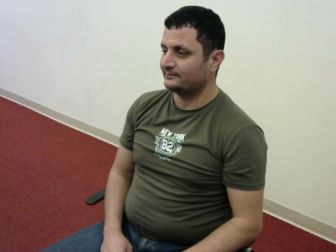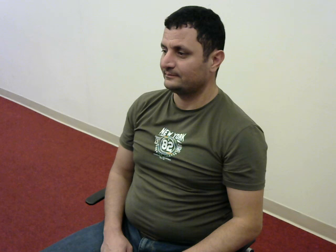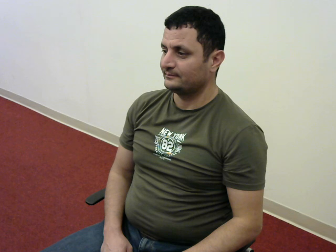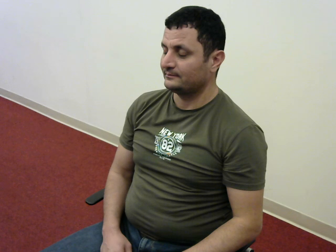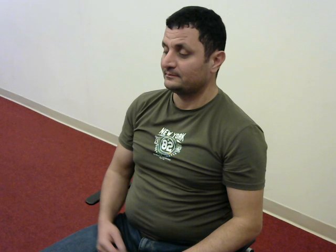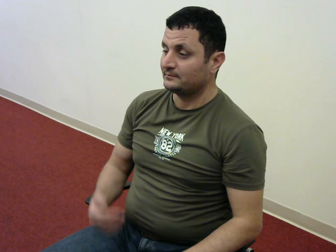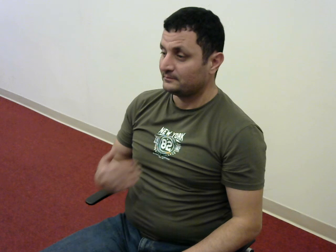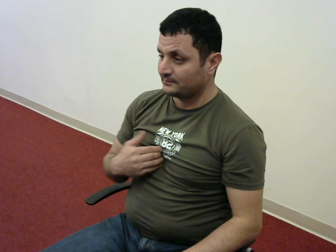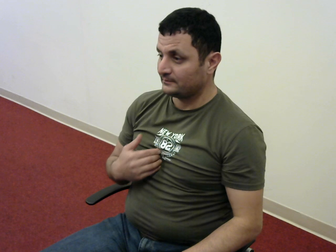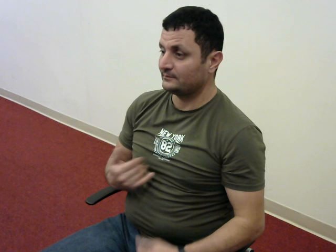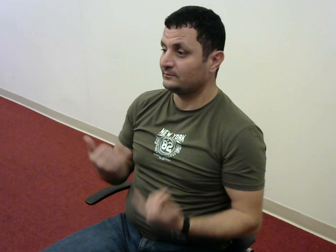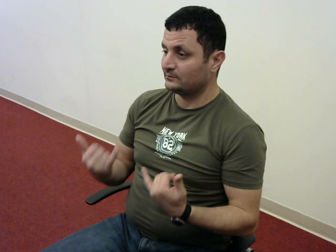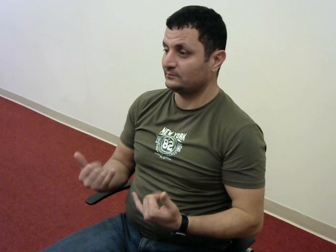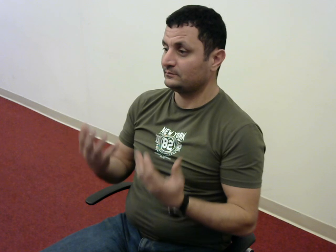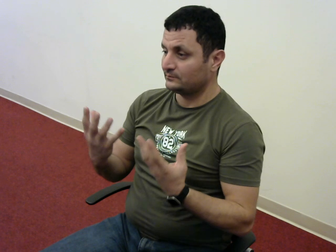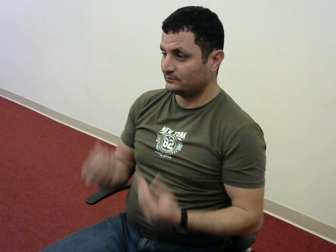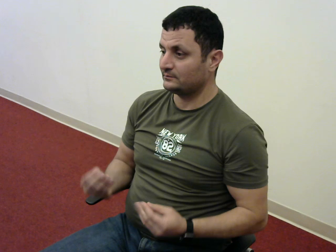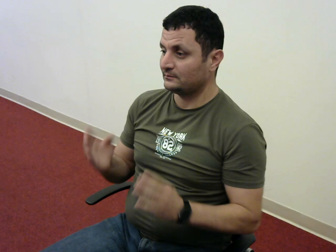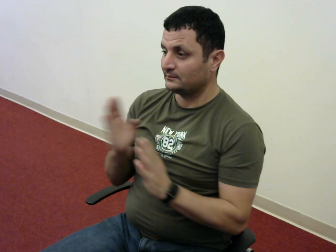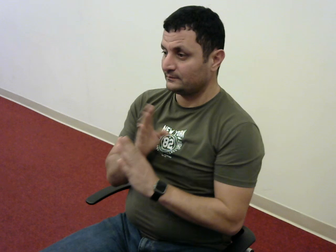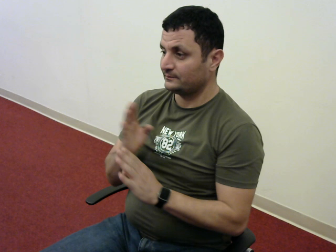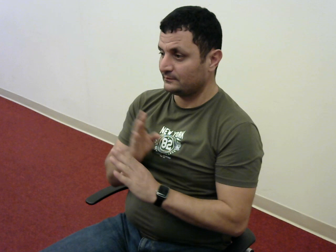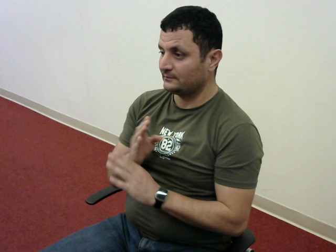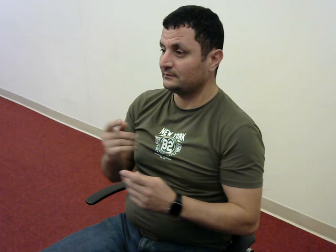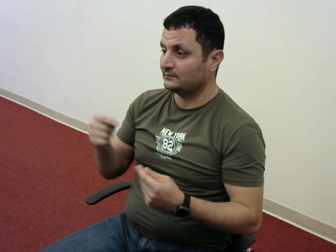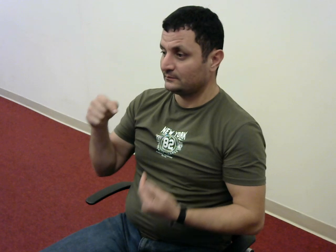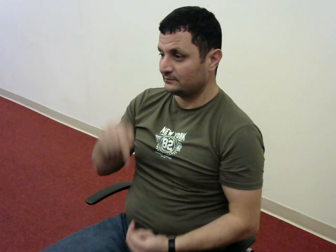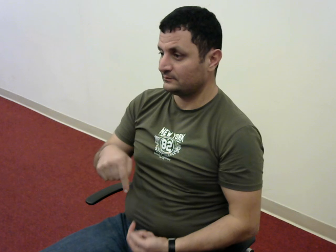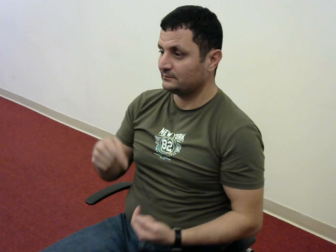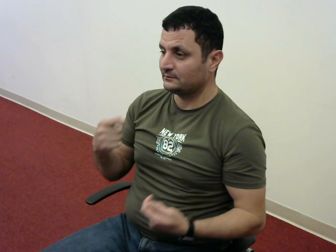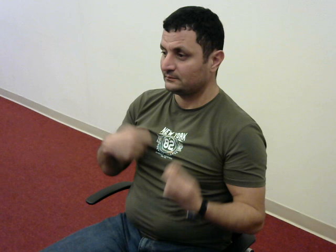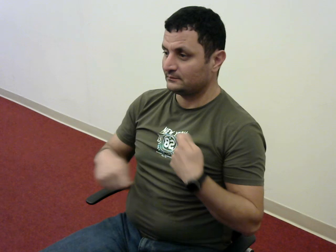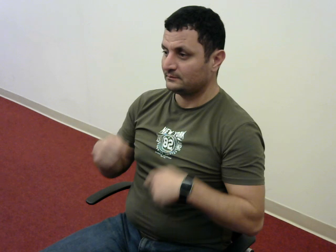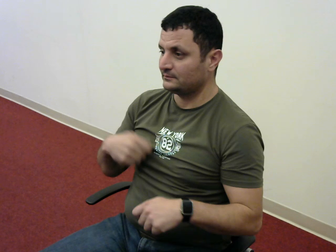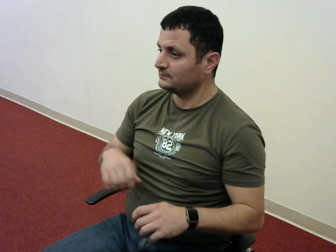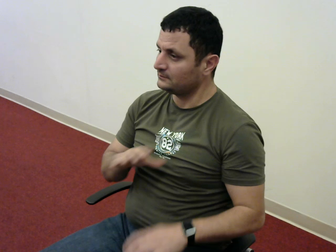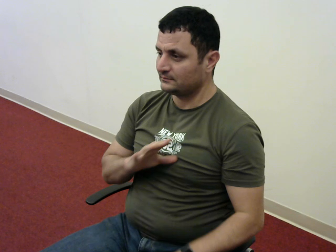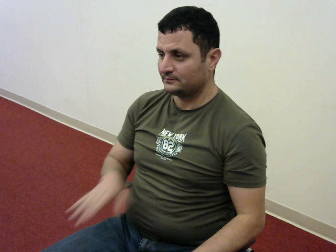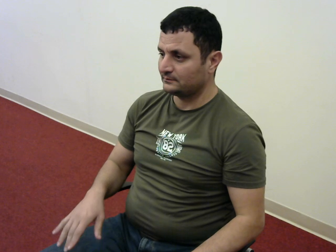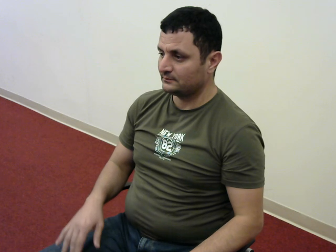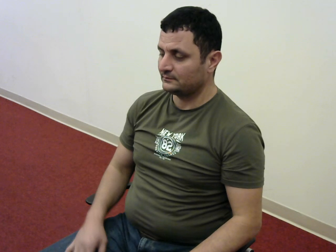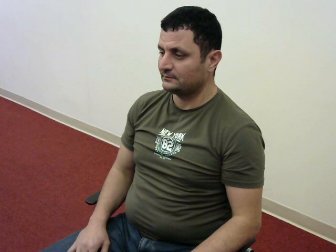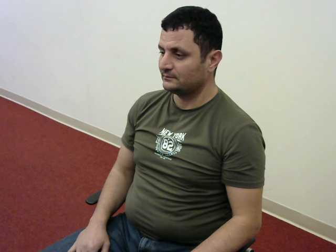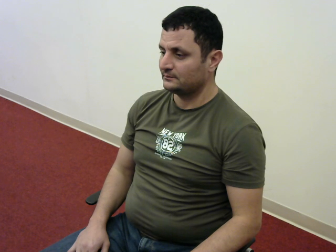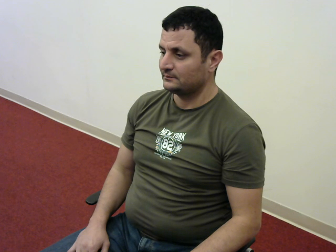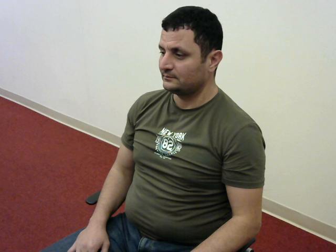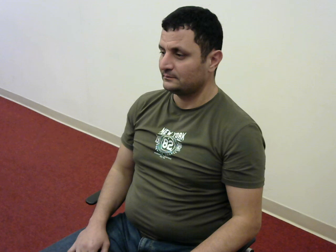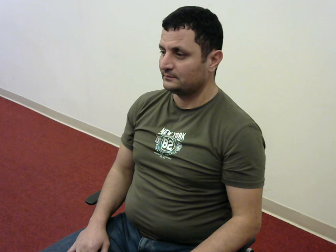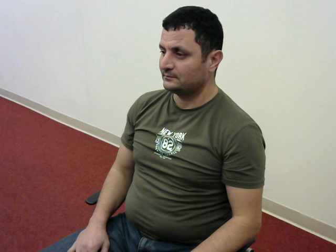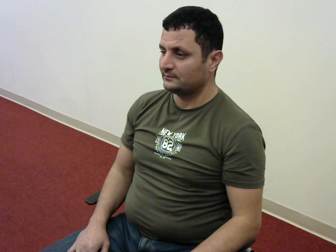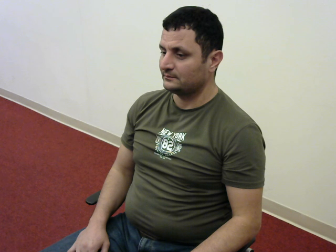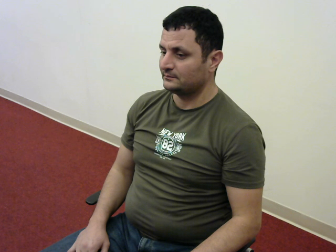Mən bu gün havaya uyğun geyinməmişəm